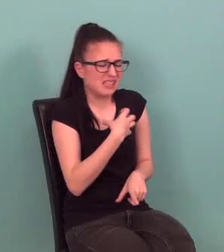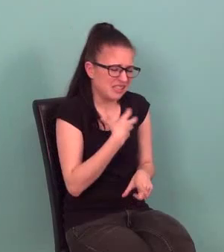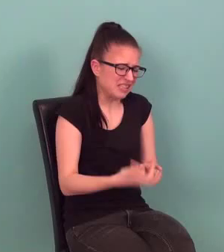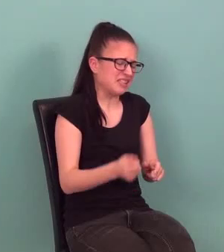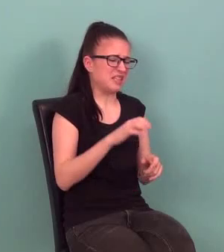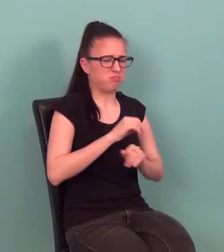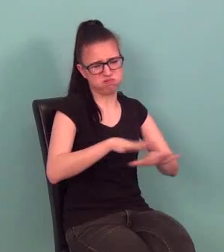Gruszki się rozsypują.